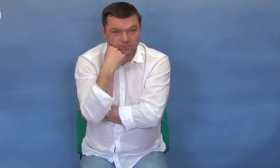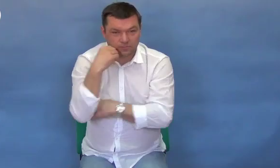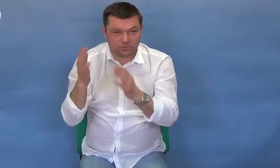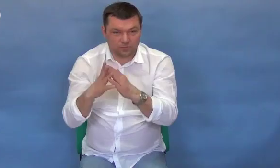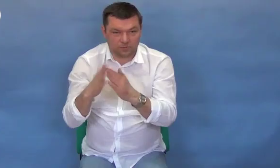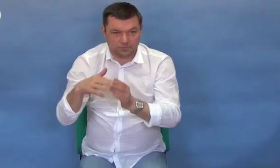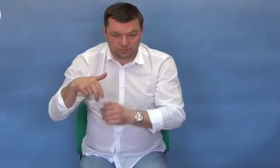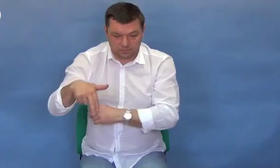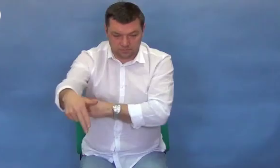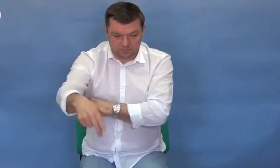W domu iść...